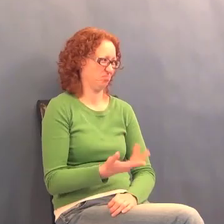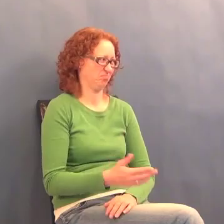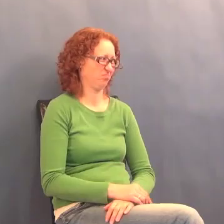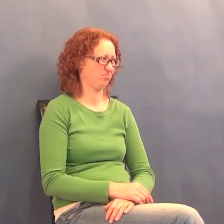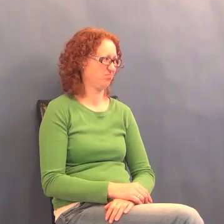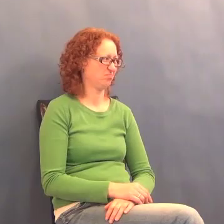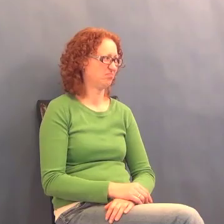Nie wiem, nie widziałam czegoś takiego.